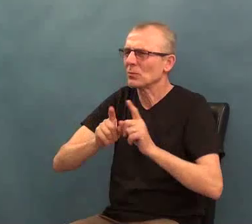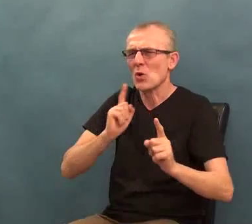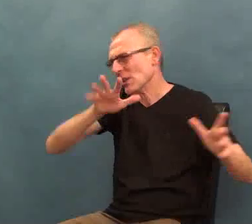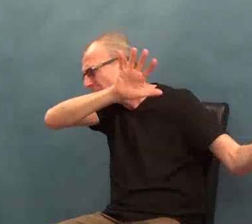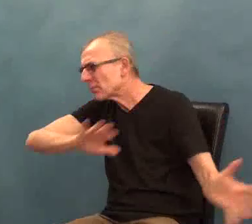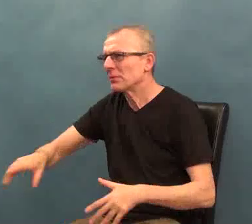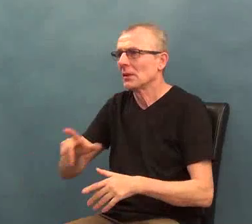Szybko ich ewakuowali.